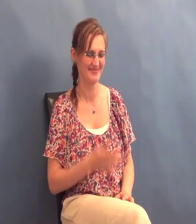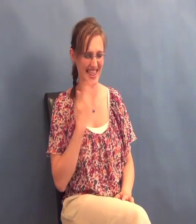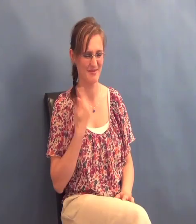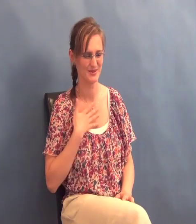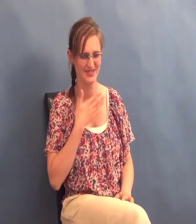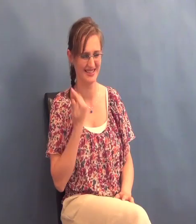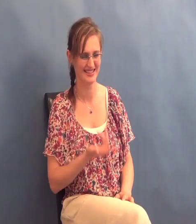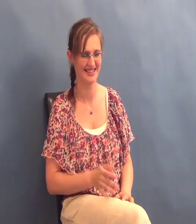Myślę, że nie ma takiego znaku.